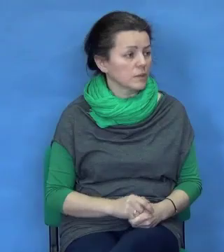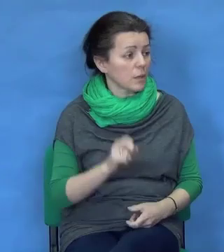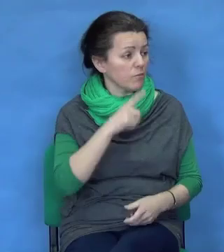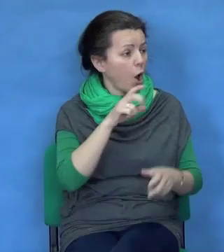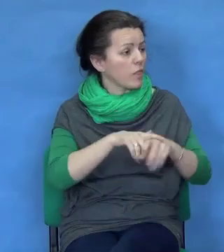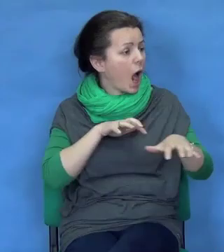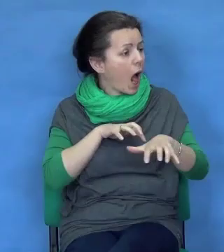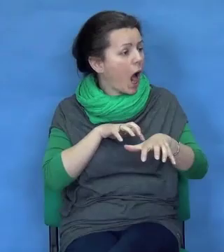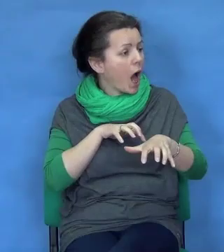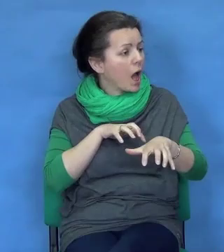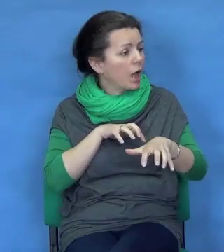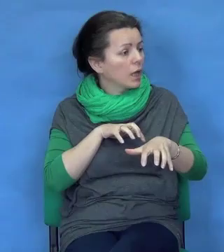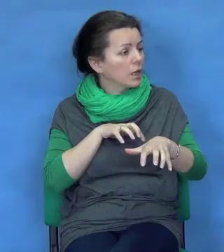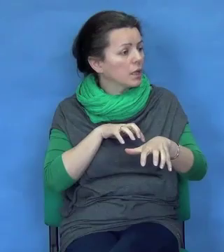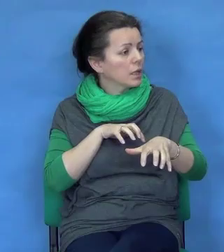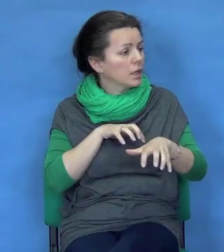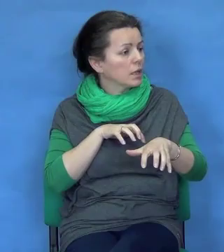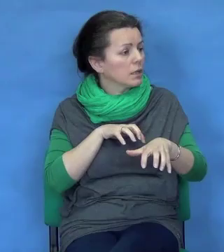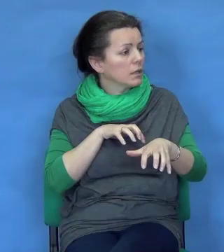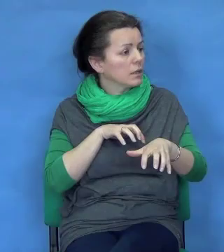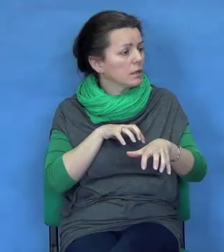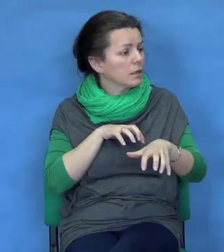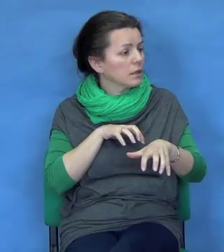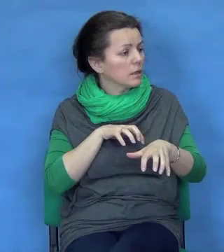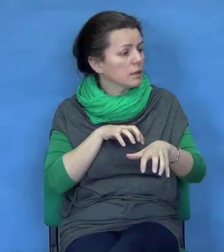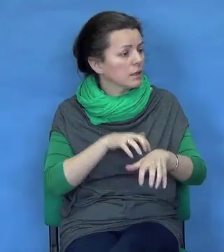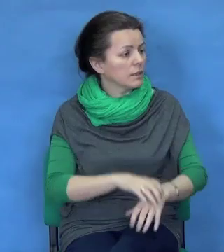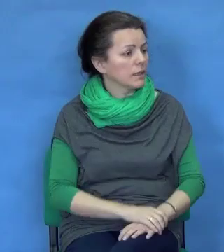Mówię, przechodzące stado koni.